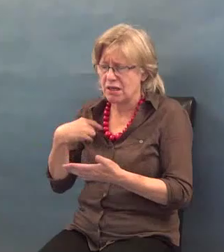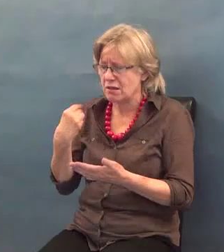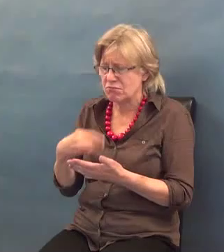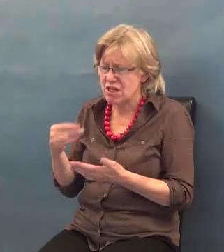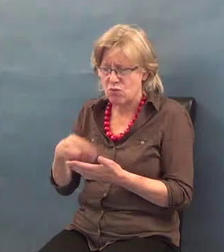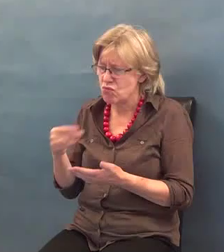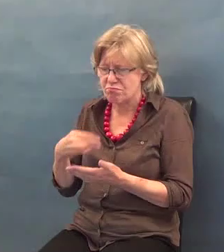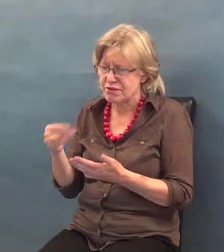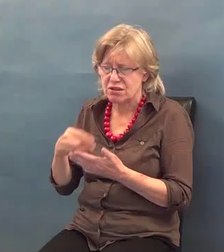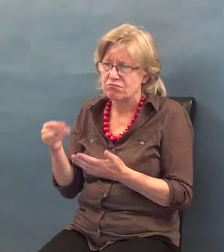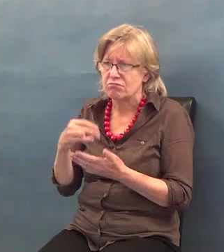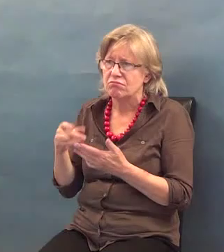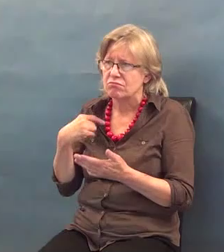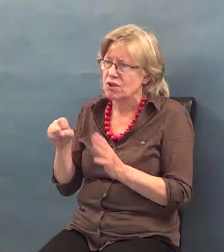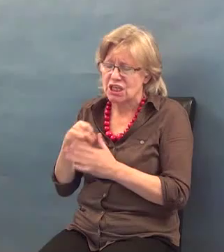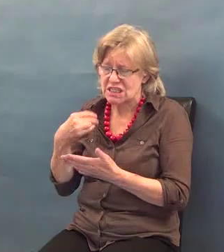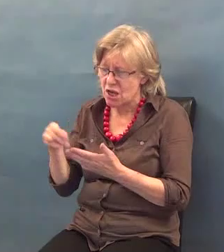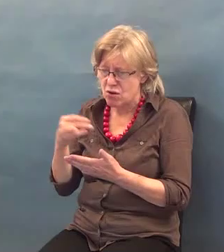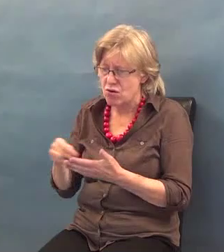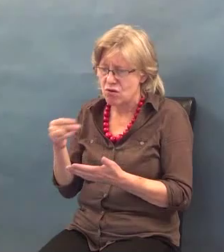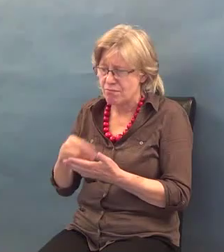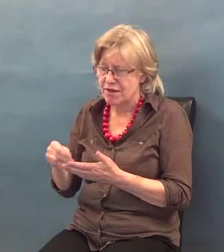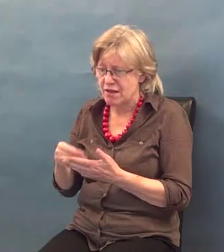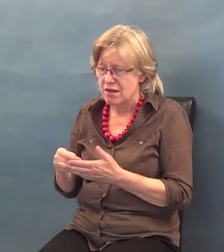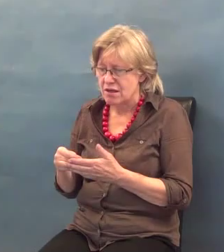Ja idę na zakupy.